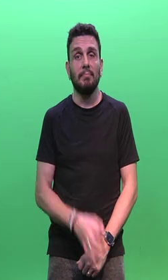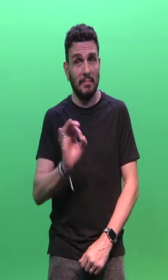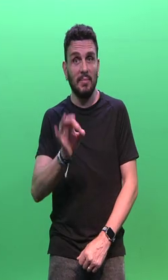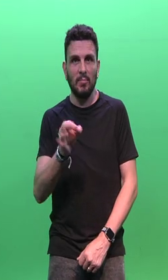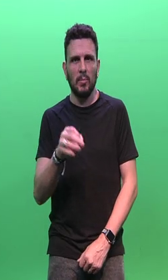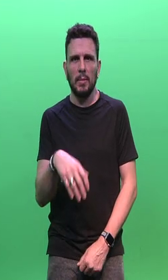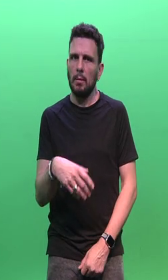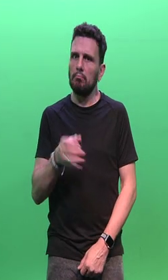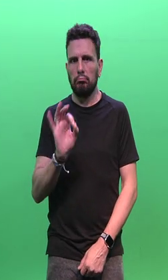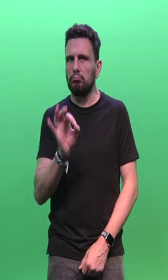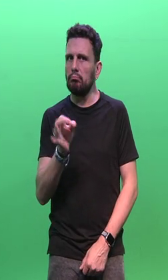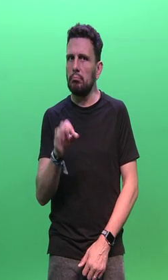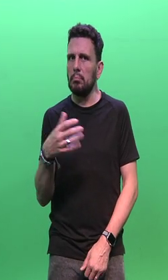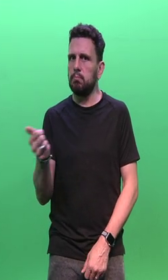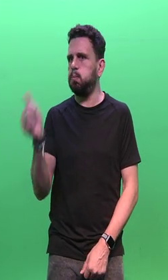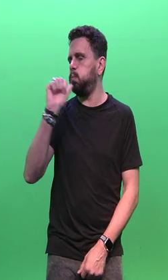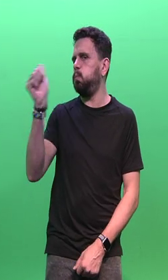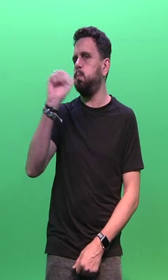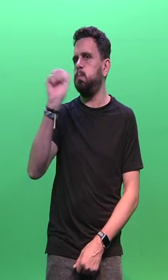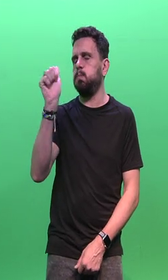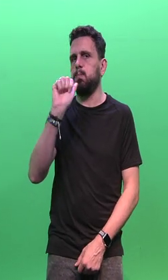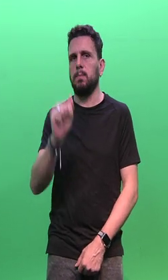Sí, sí, bec força.